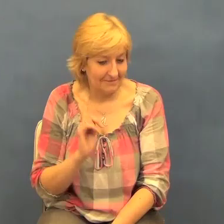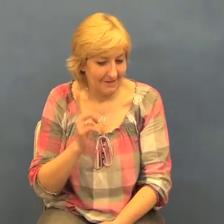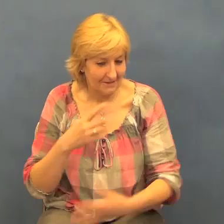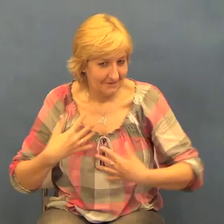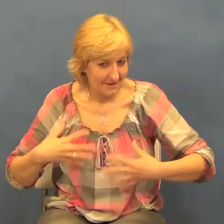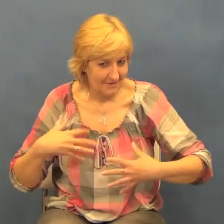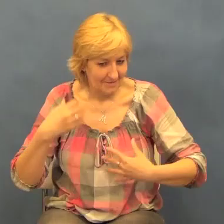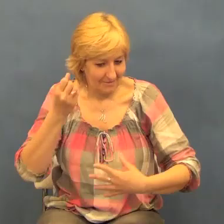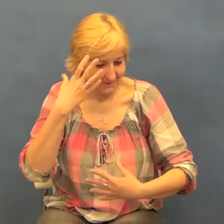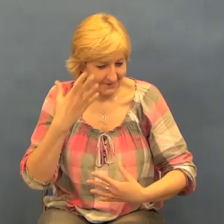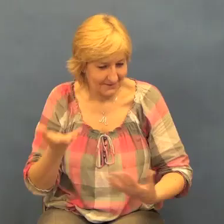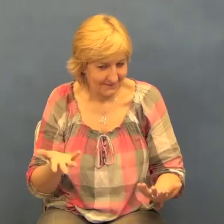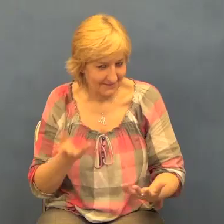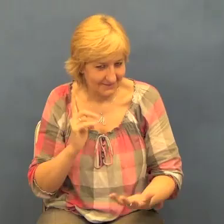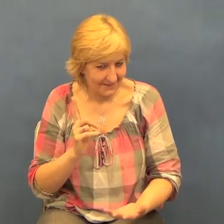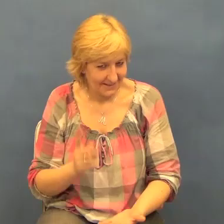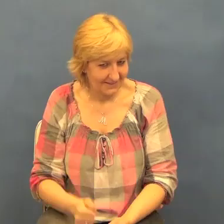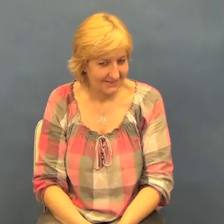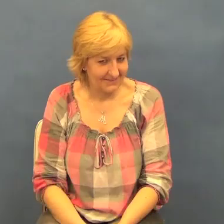Zakaz korzystania z prysznica?